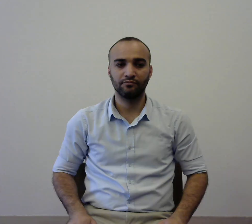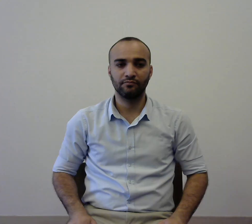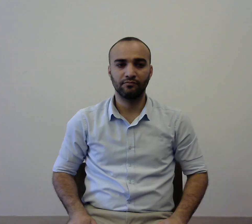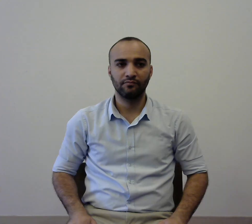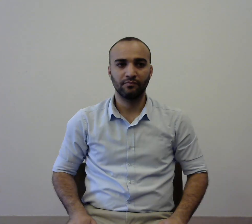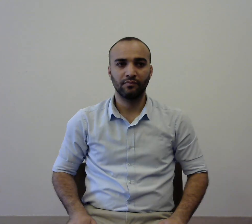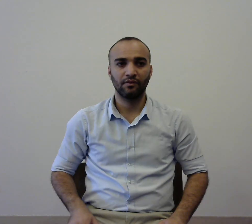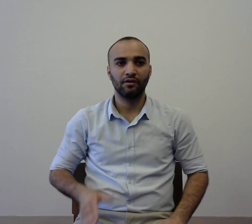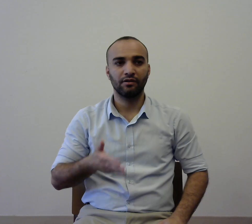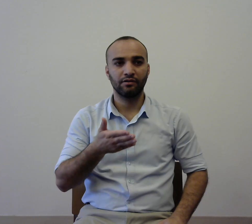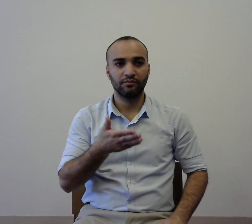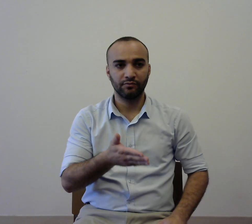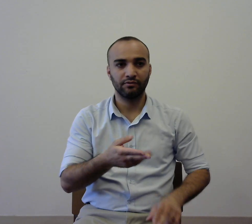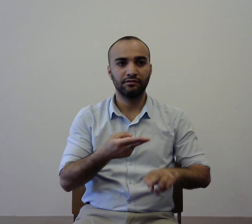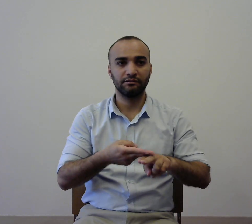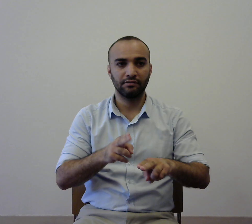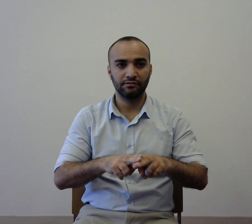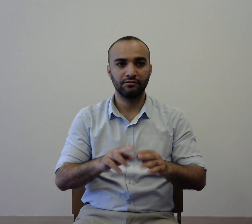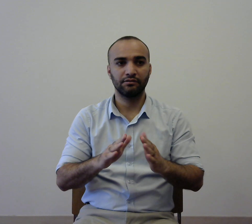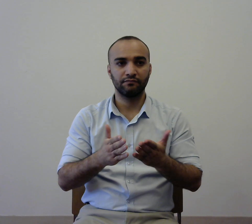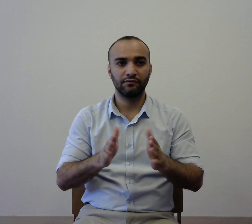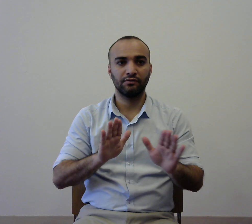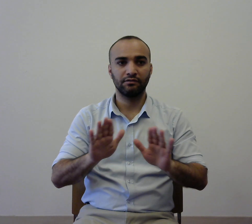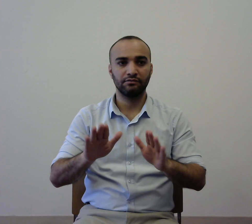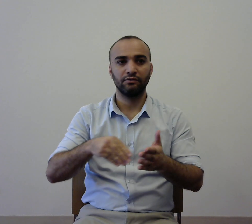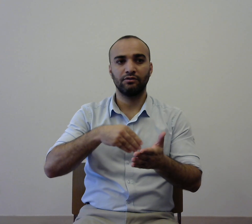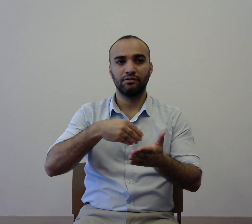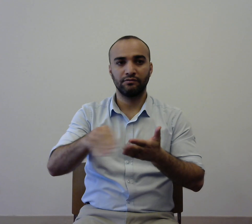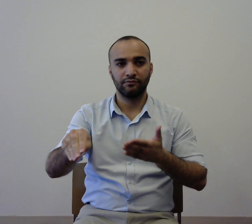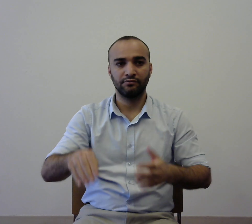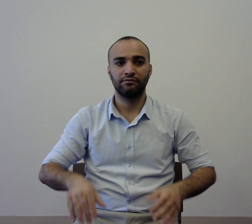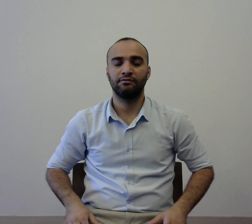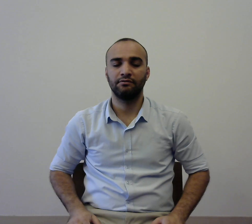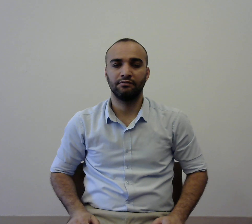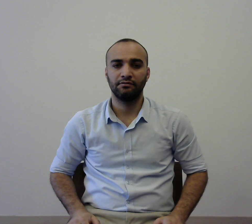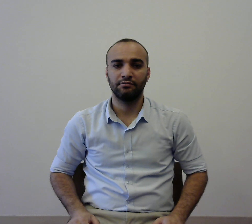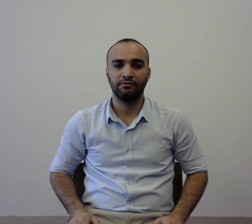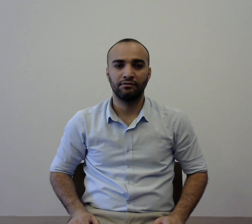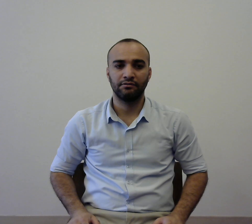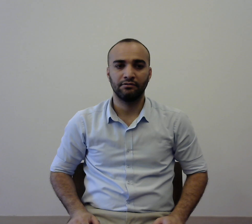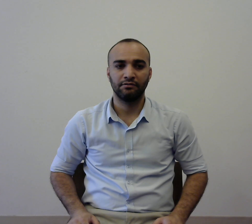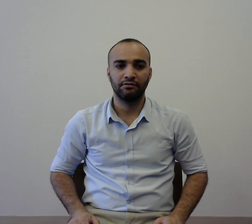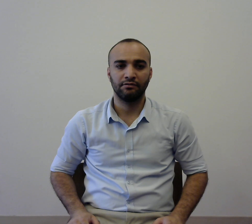Bu kitabları sərgidən almışam